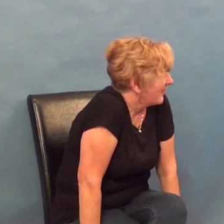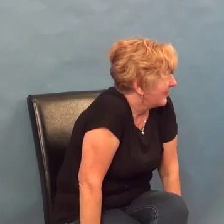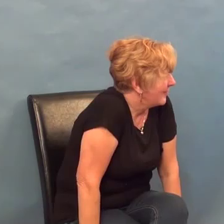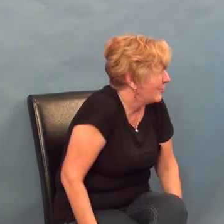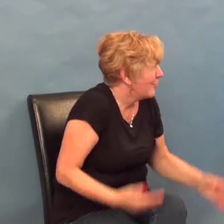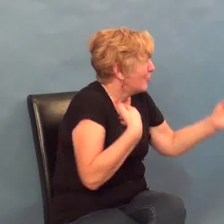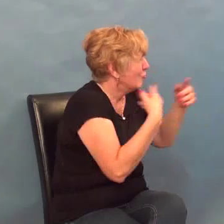Ja mam rumieńce na twarzy.